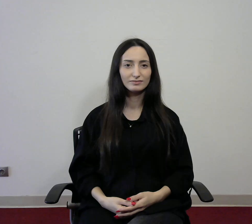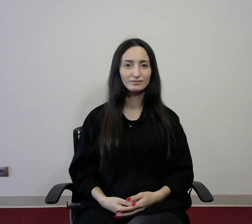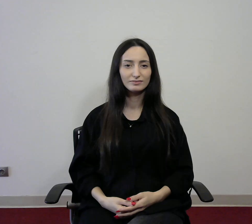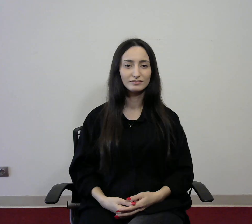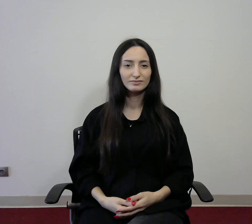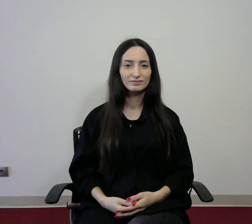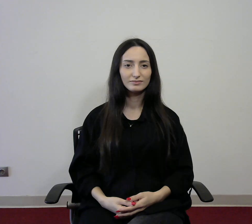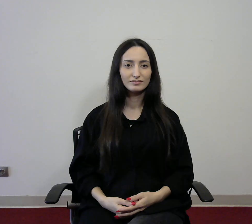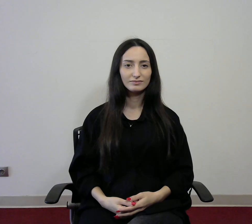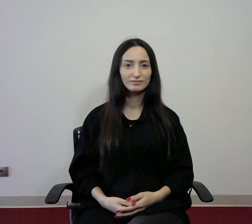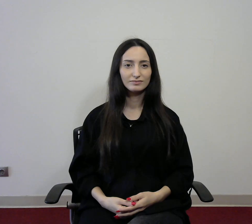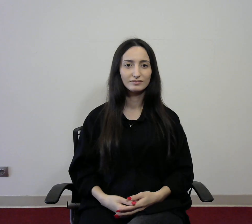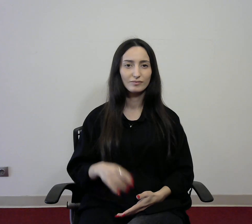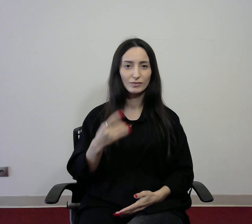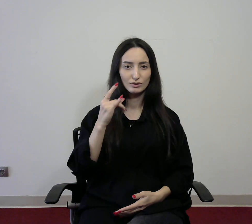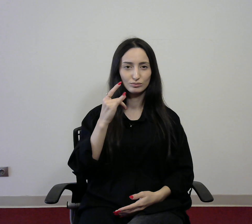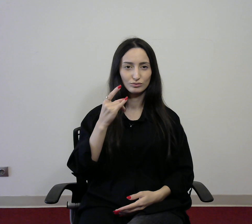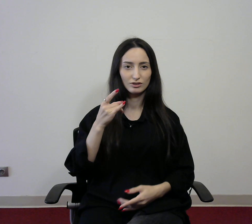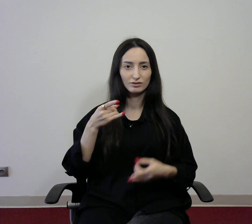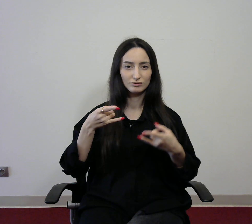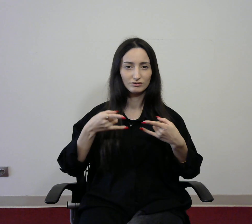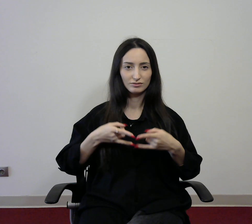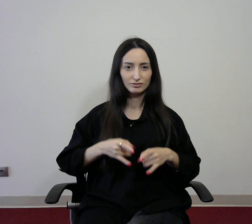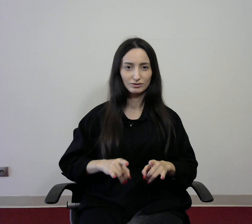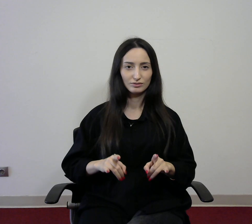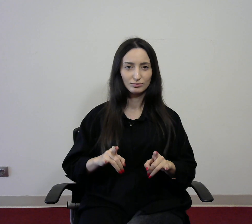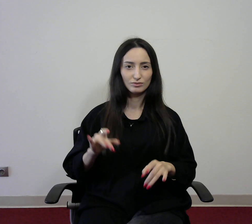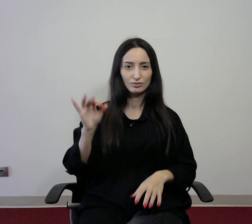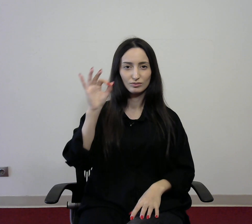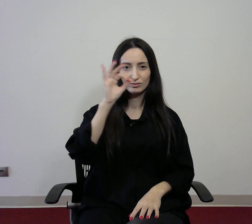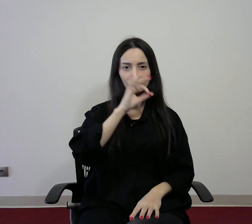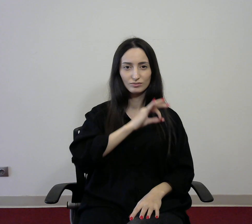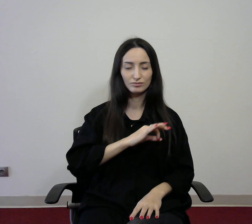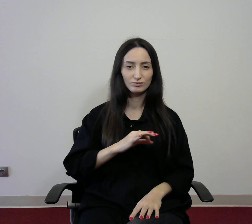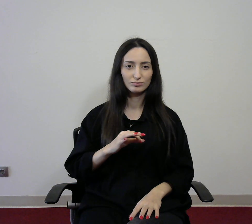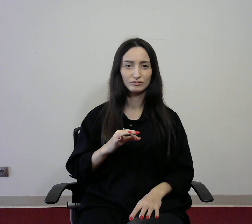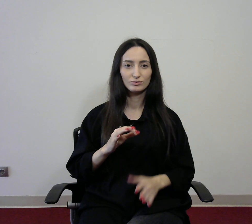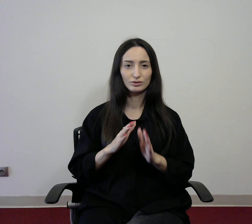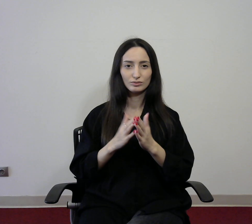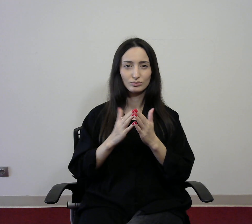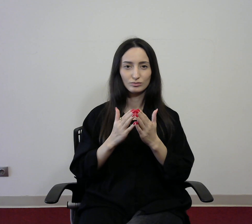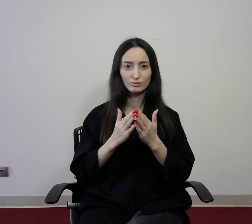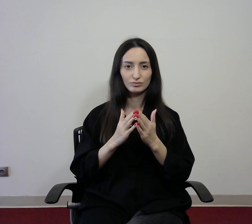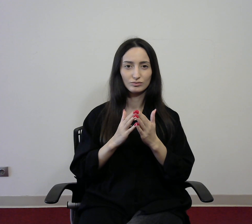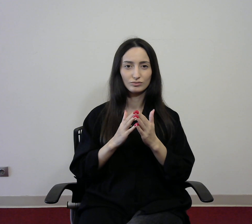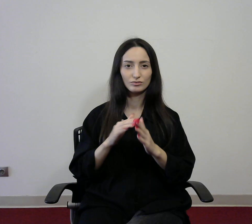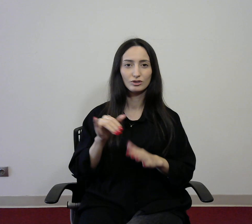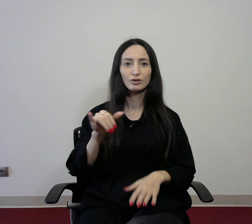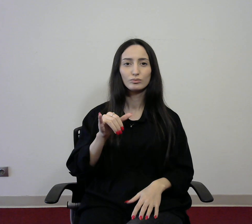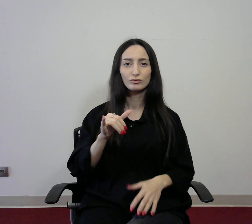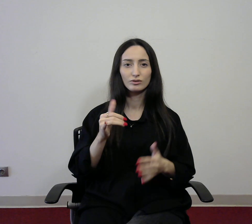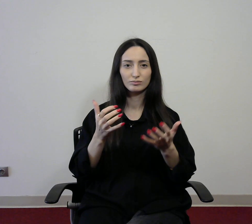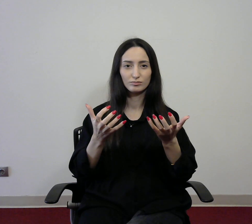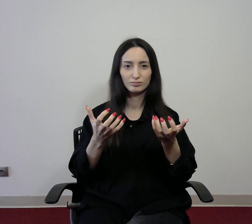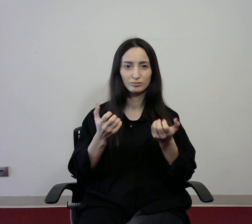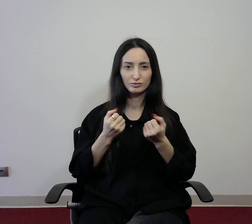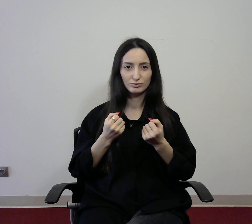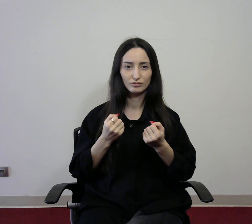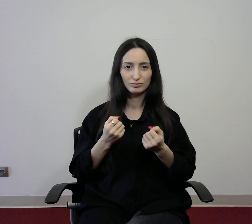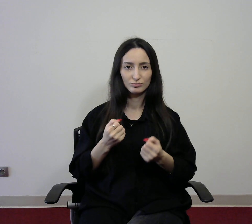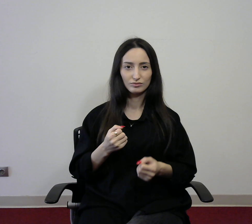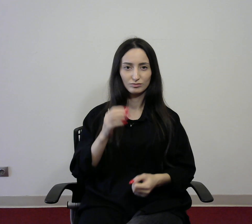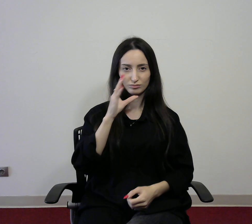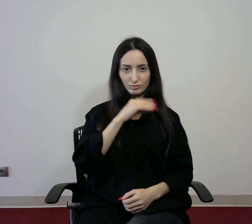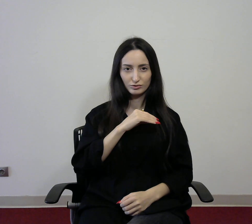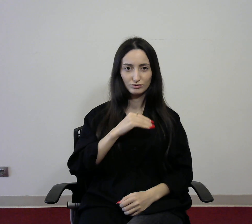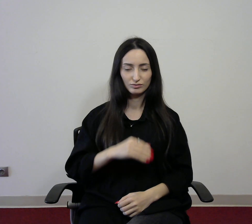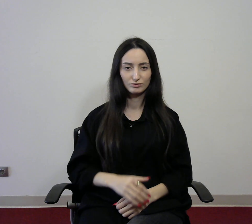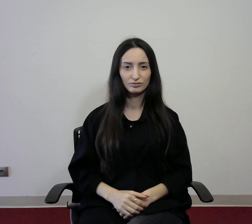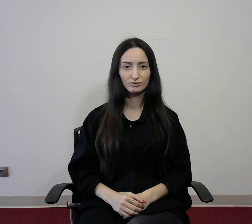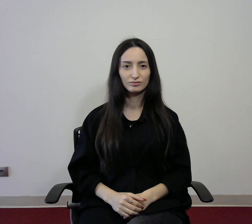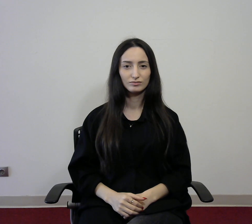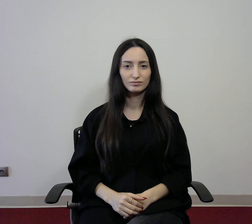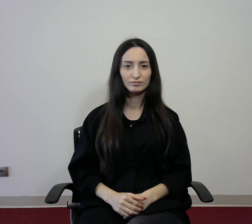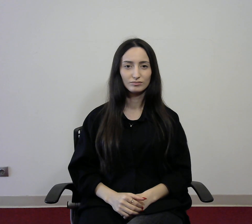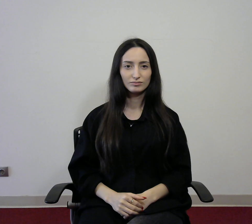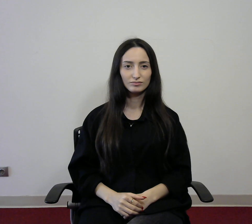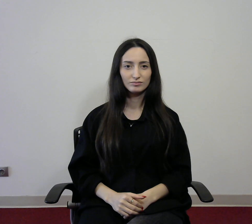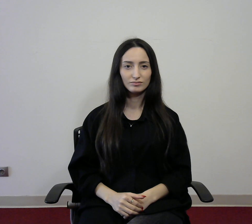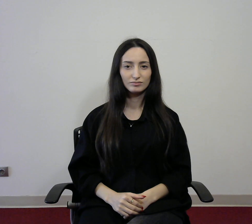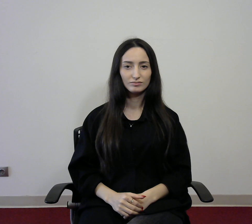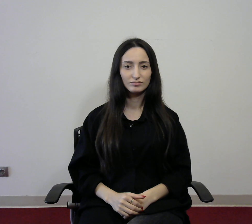Uşağın doğulmasına görə verilən ödəniş hardan alınır?